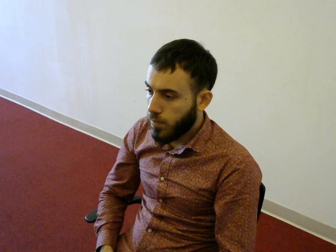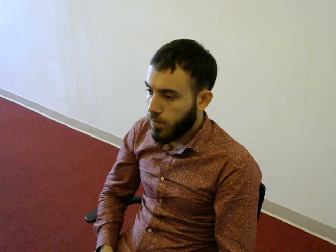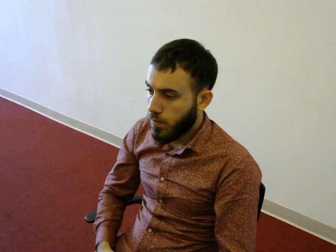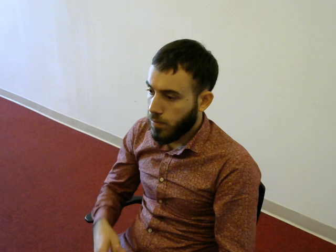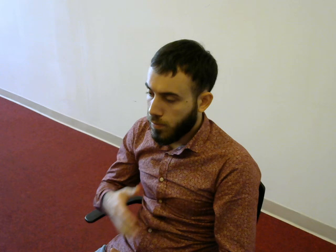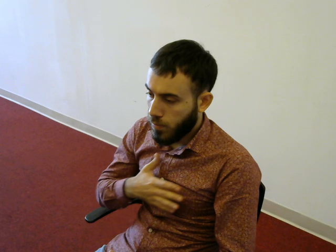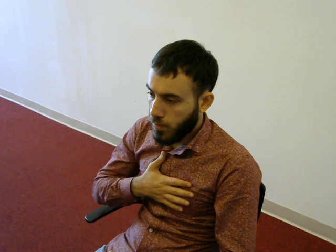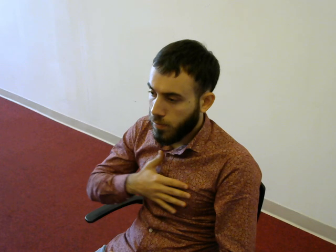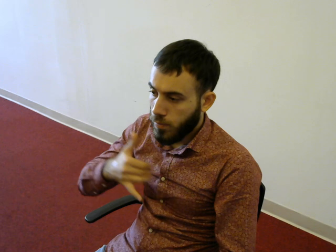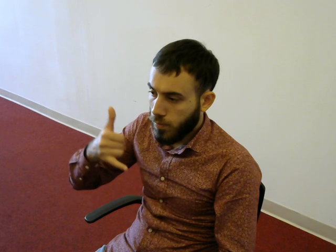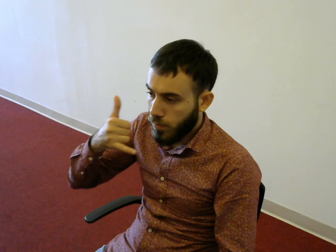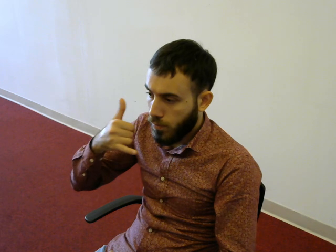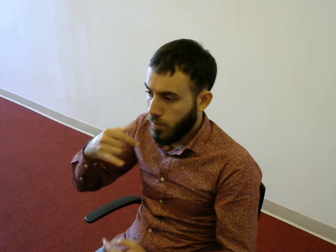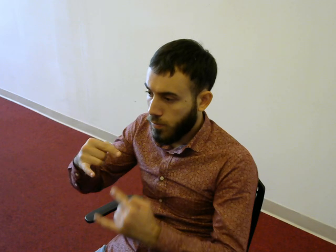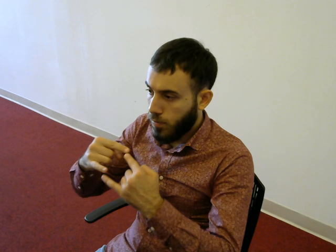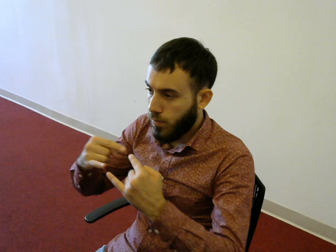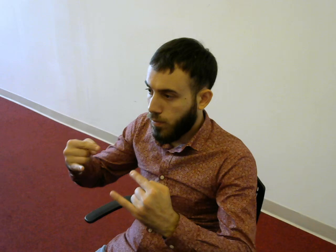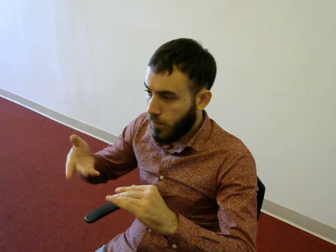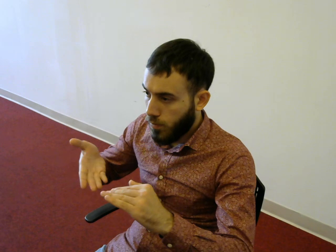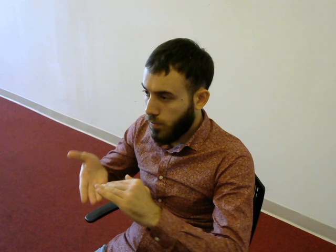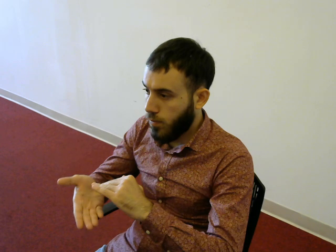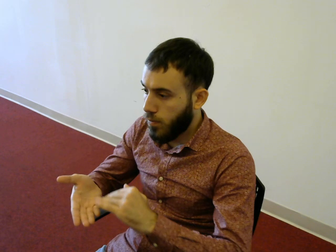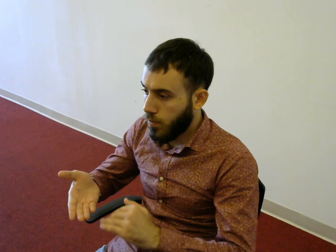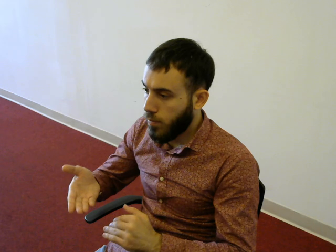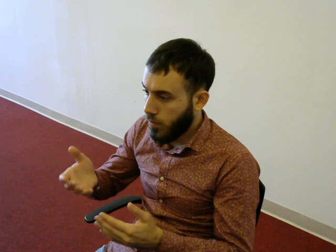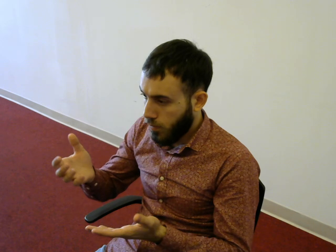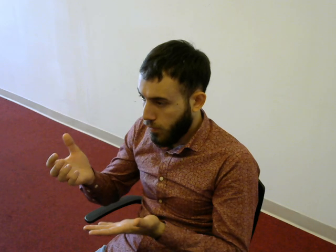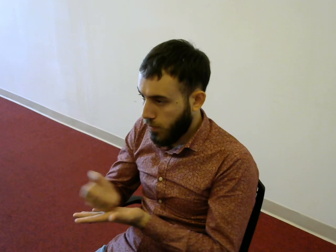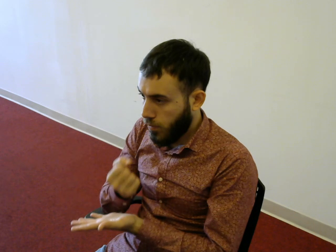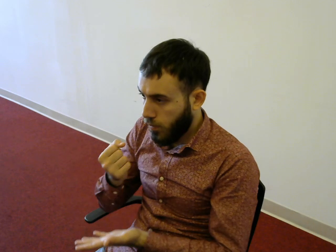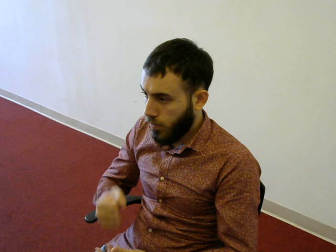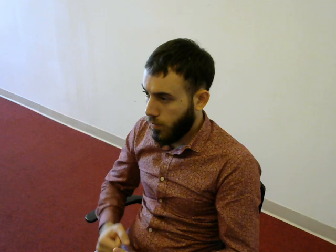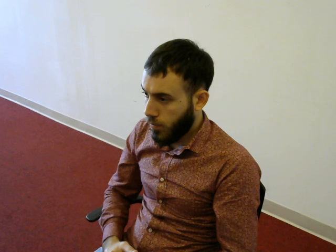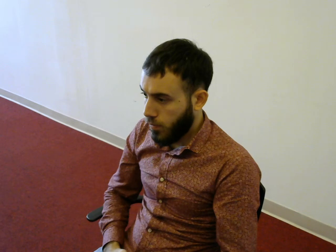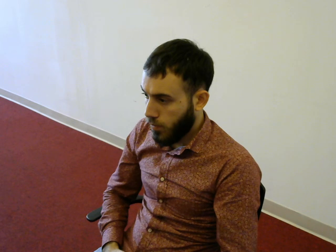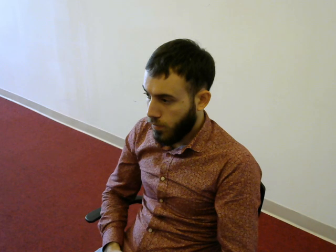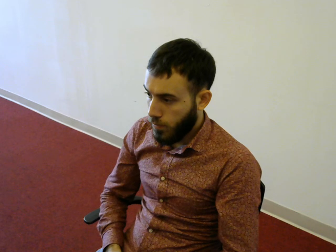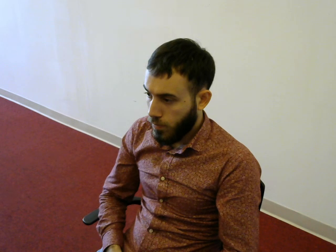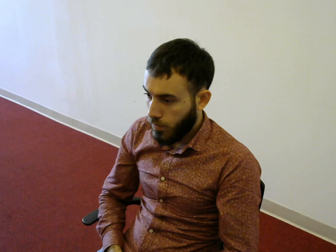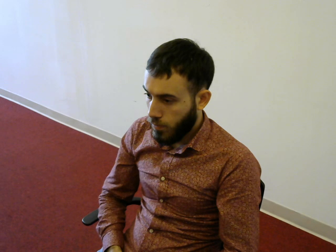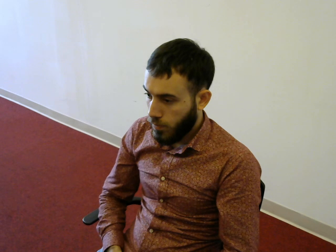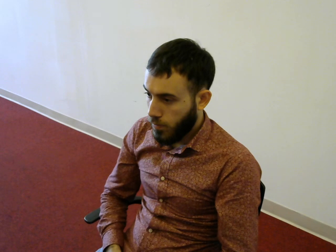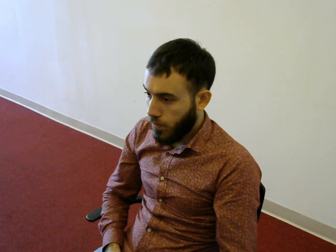Mən telefonumu stolun altından tapdım